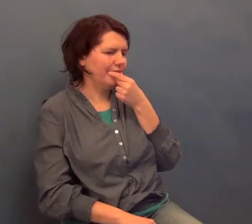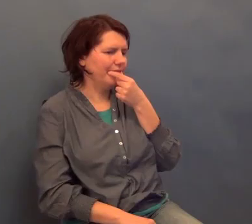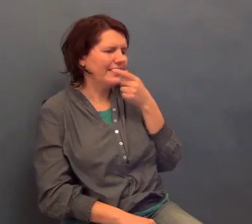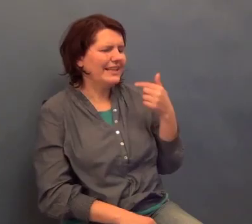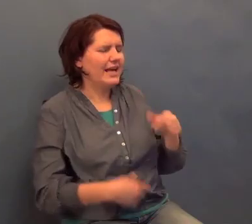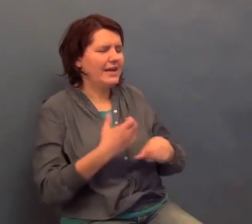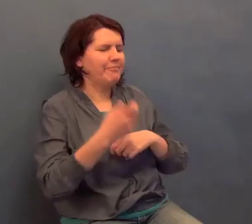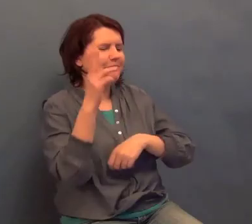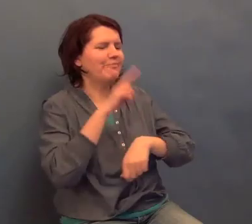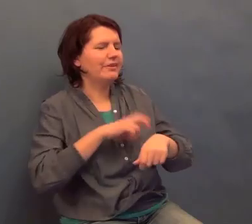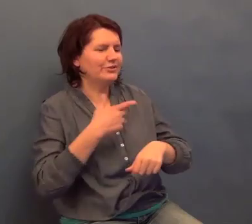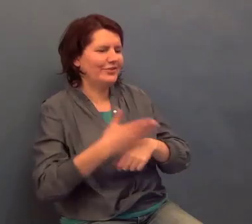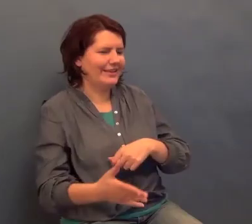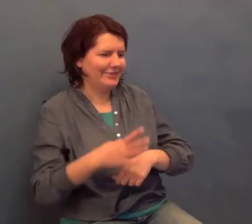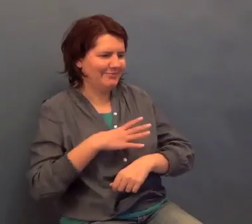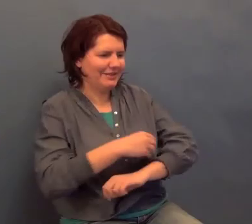Nie pamiętam, co było dalej z policjantem.